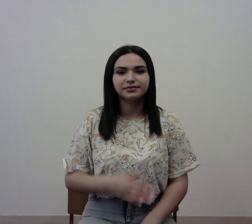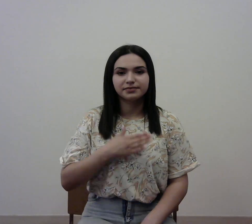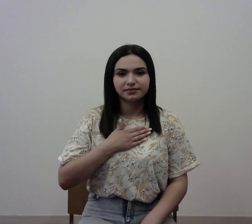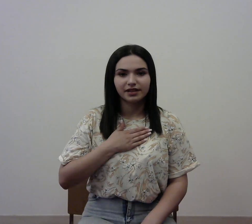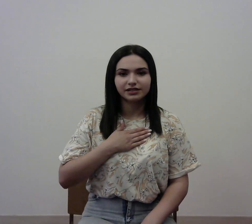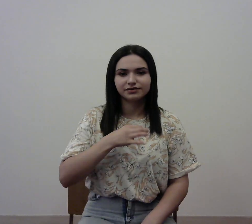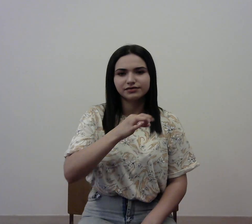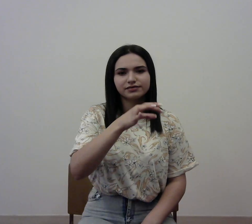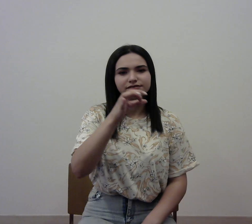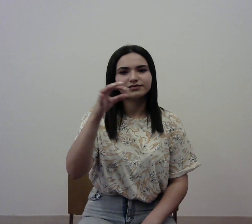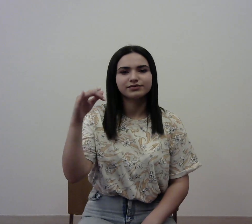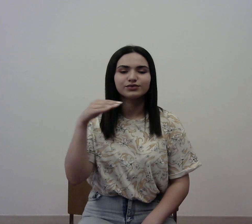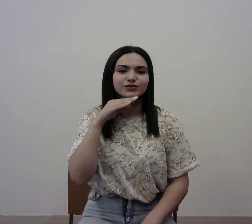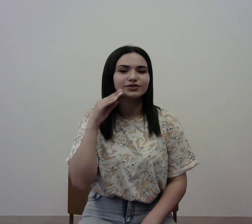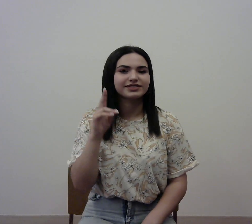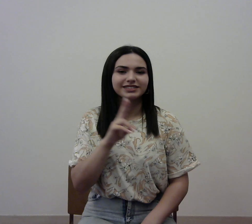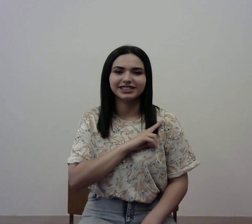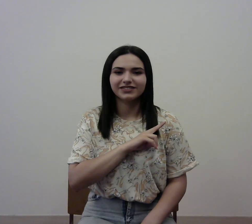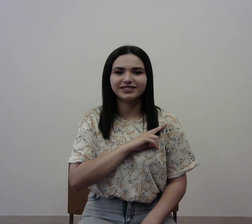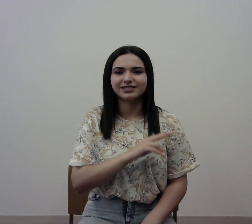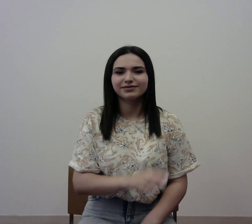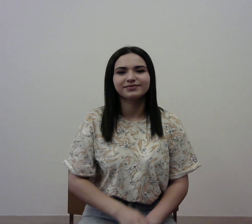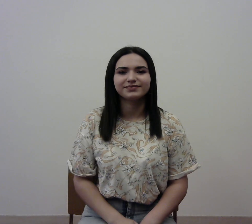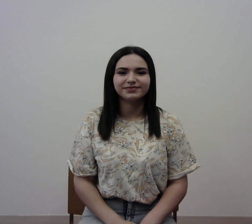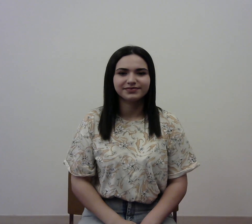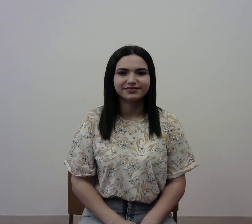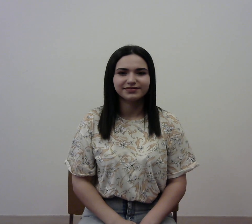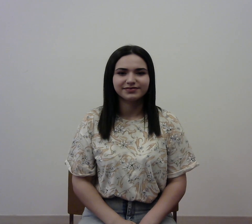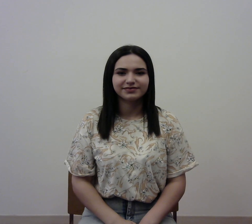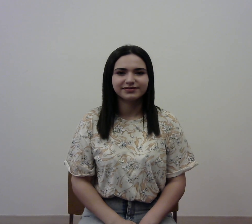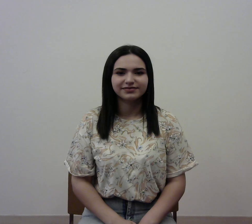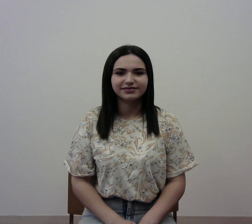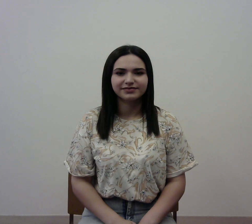Mən səyahət etməyi çox sevirəm